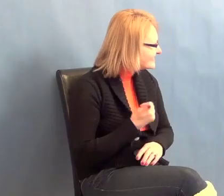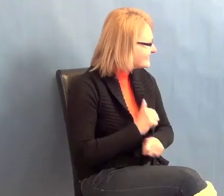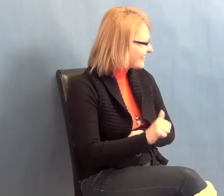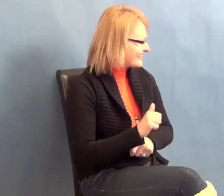Dziwne.